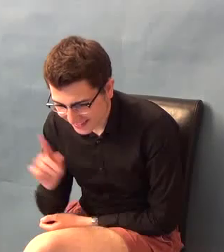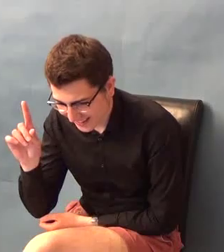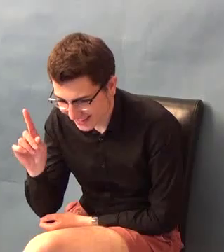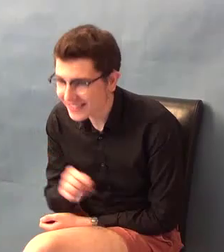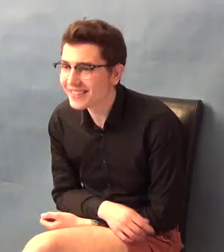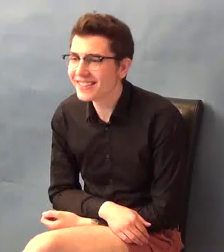Poczekaj.